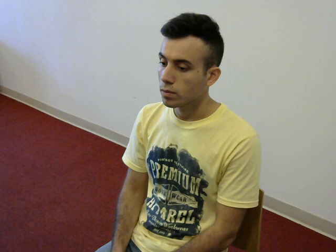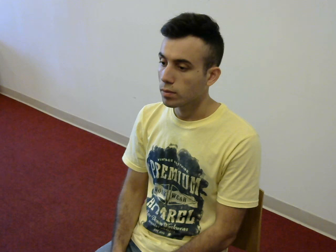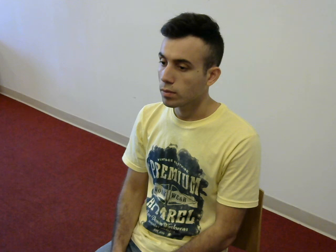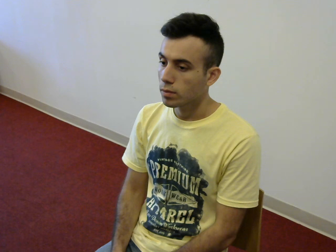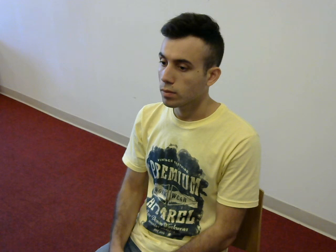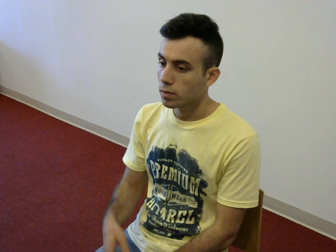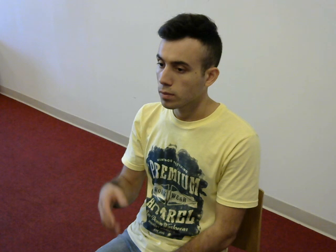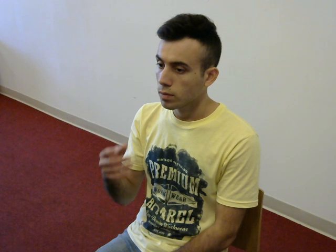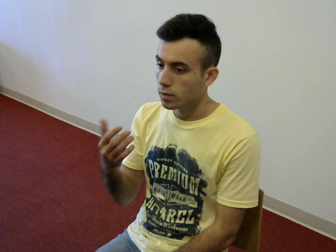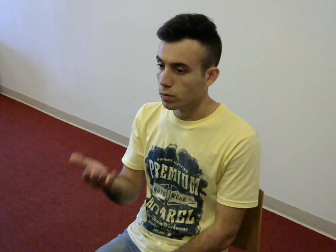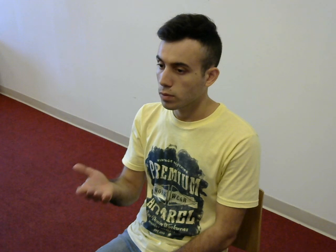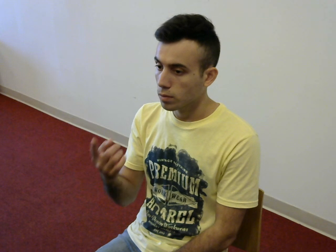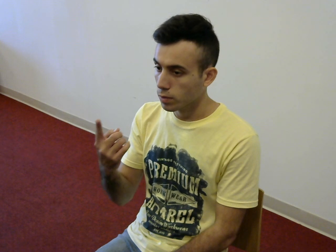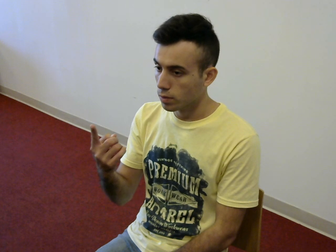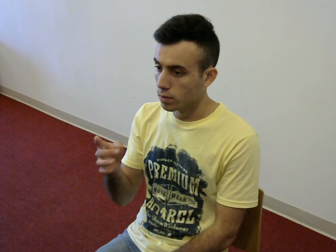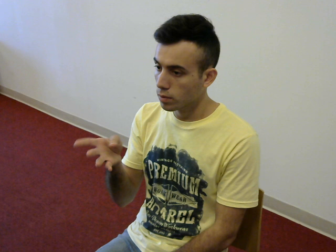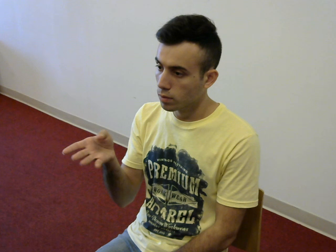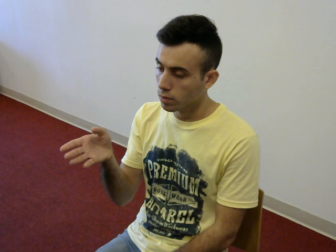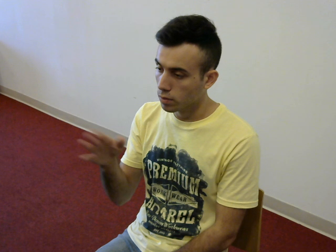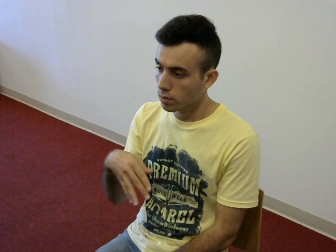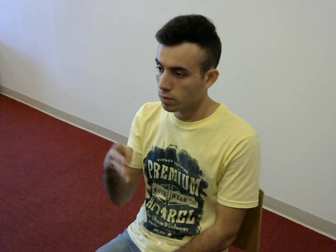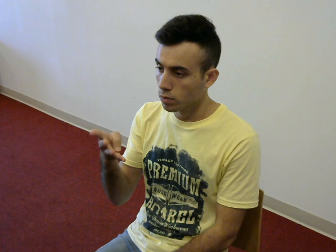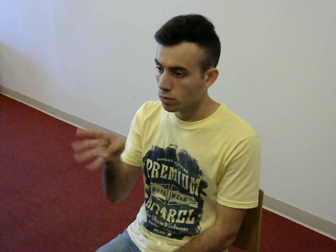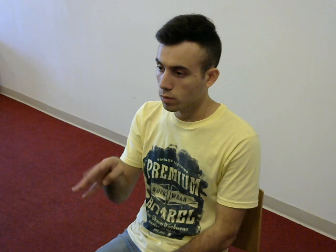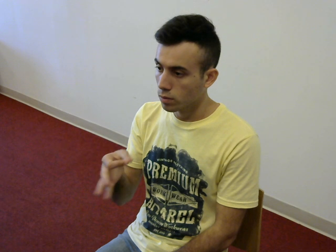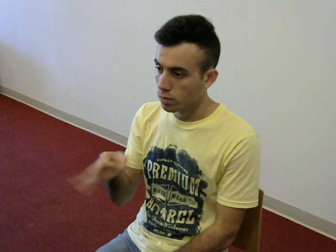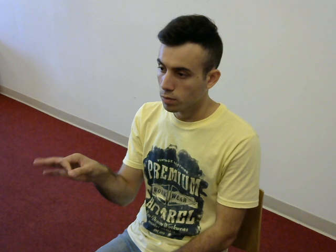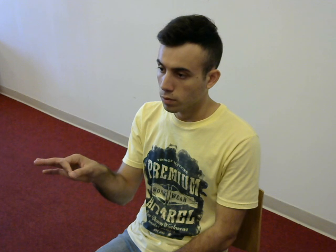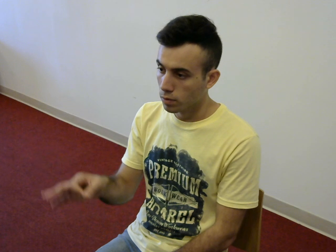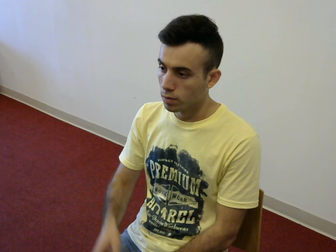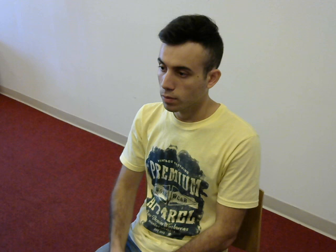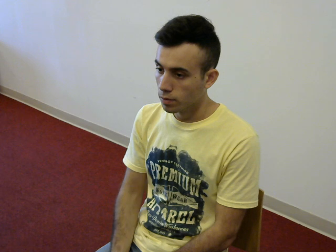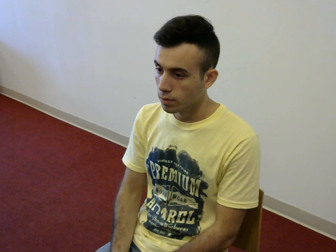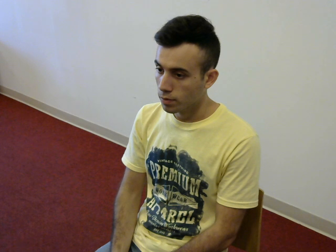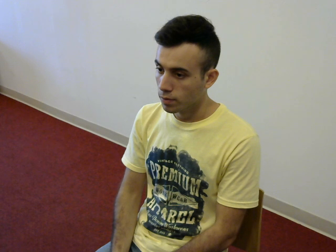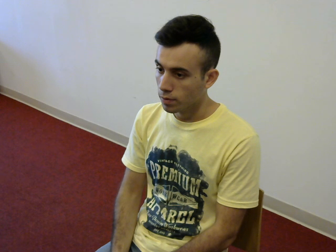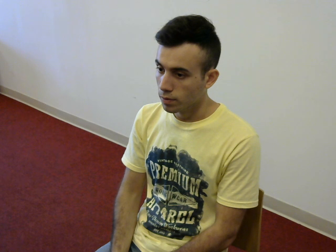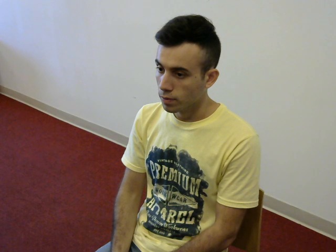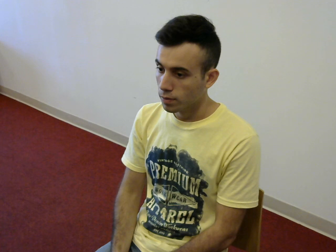Bunun bir dənəsi 40 qəpikdir